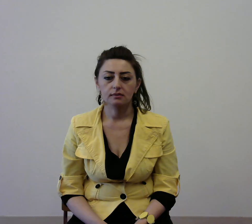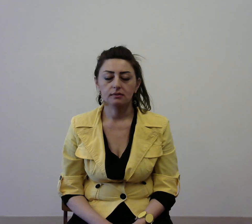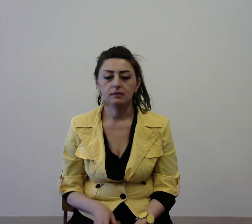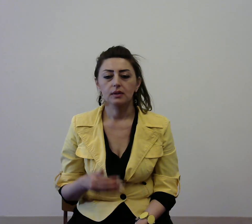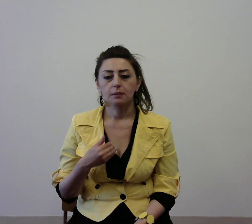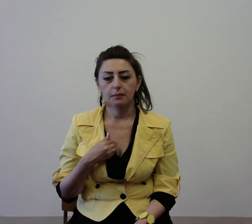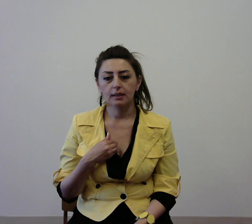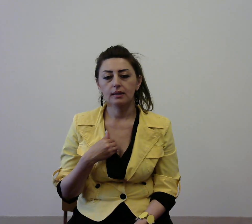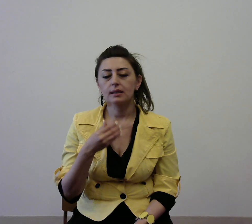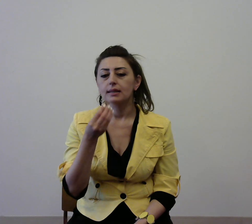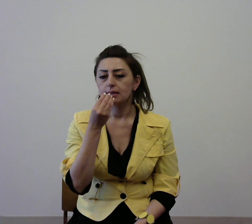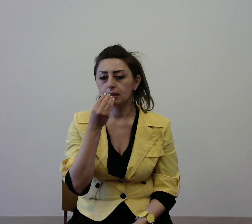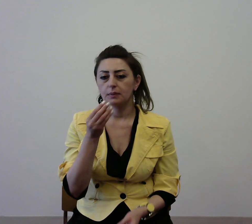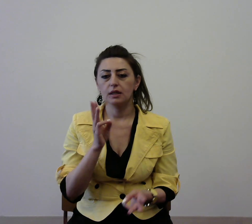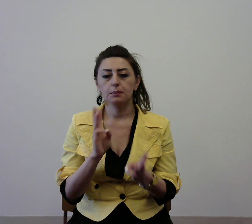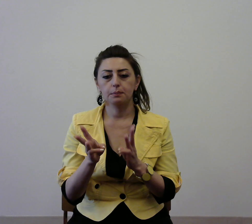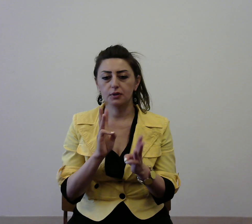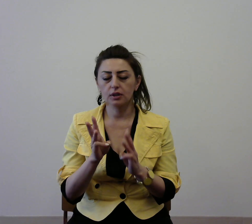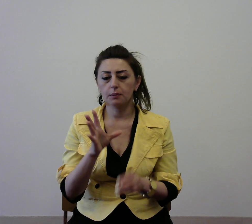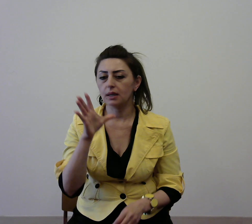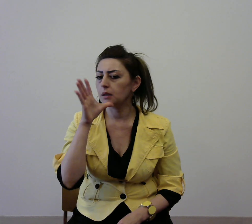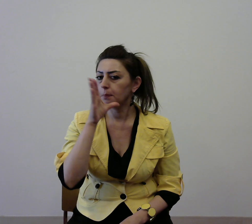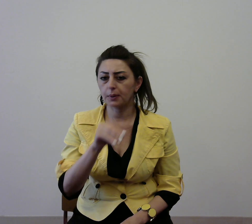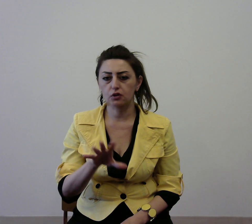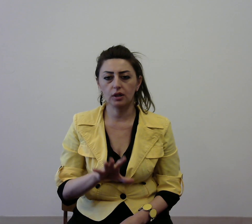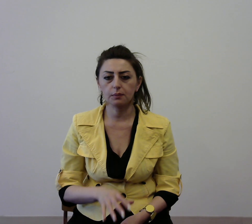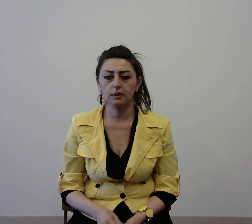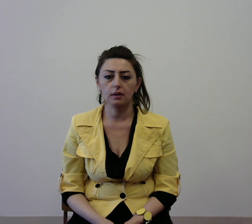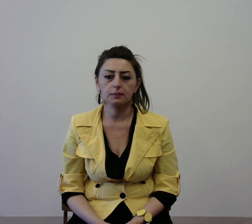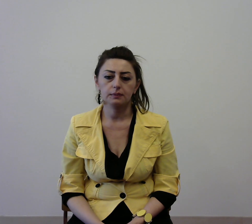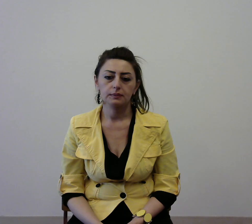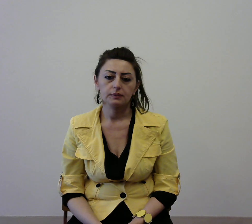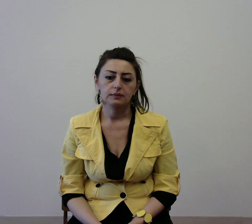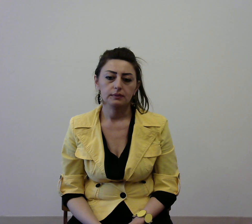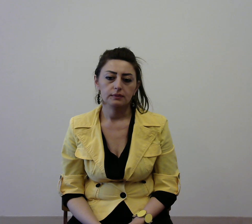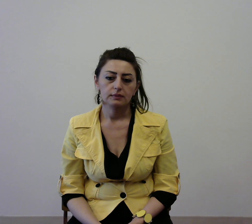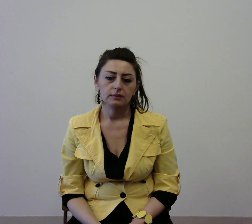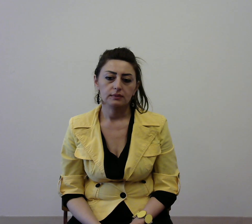Mən yemək bişirməyi bacarmıram